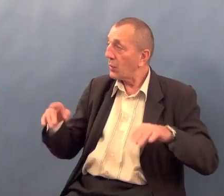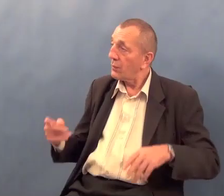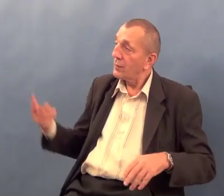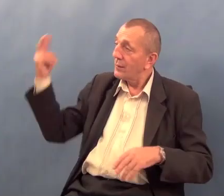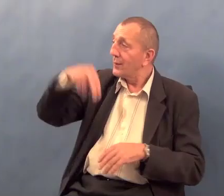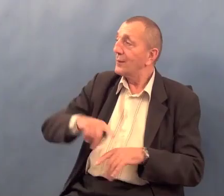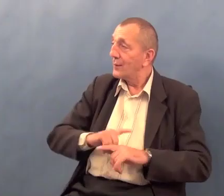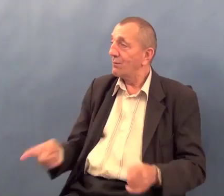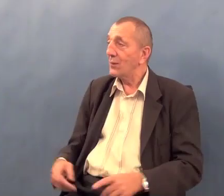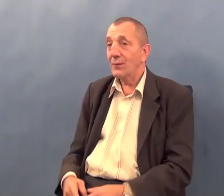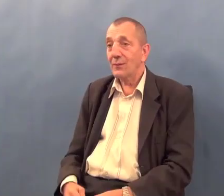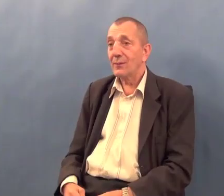Nie wolno skakać do basenu.